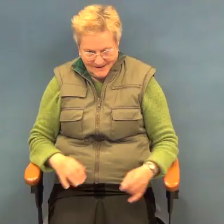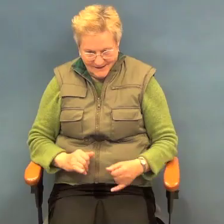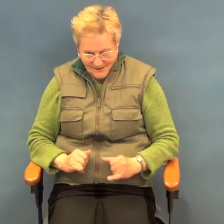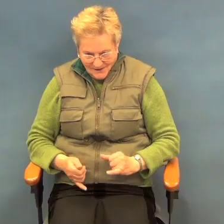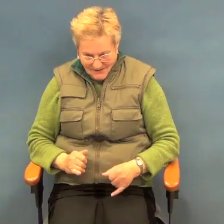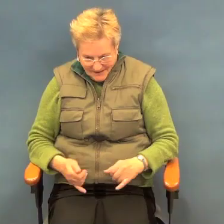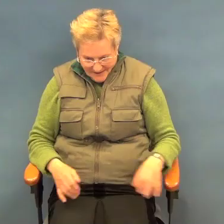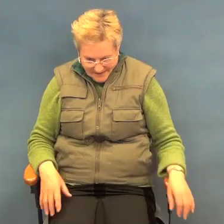Rower.